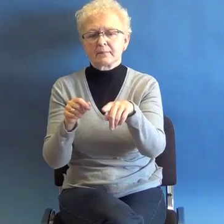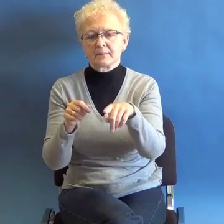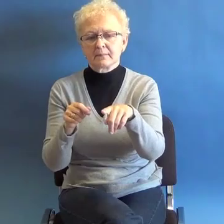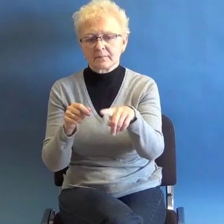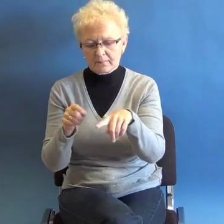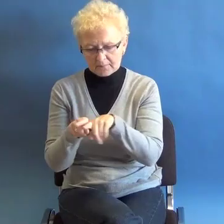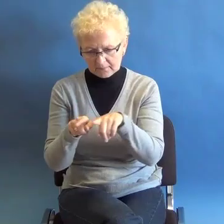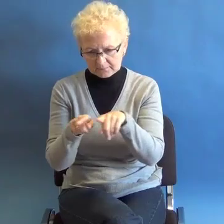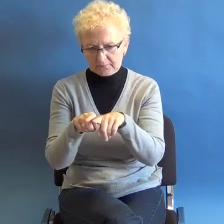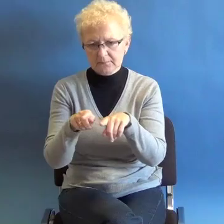Tak samo.